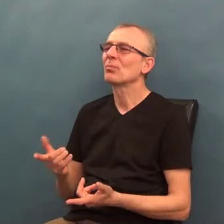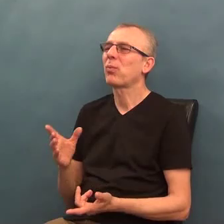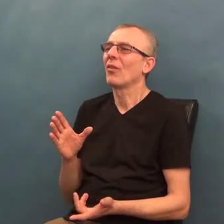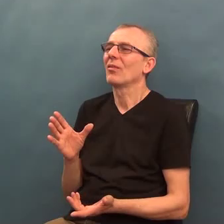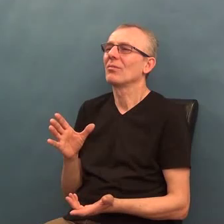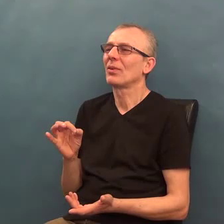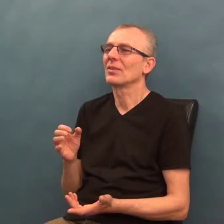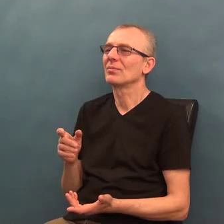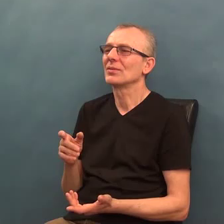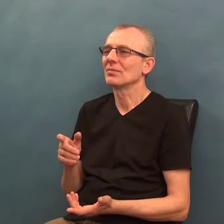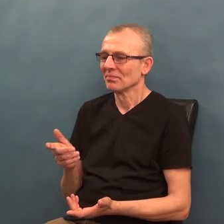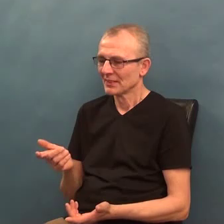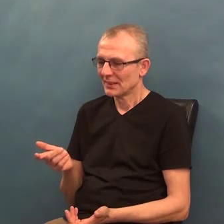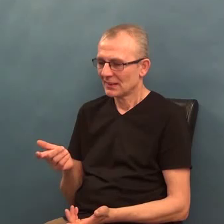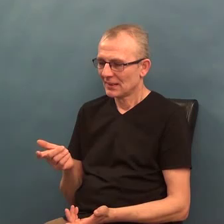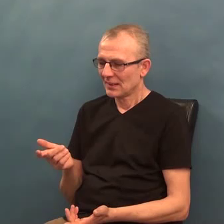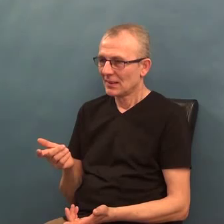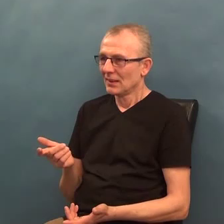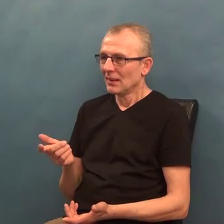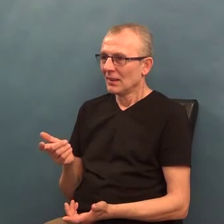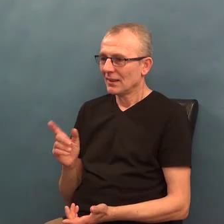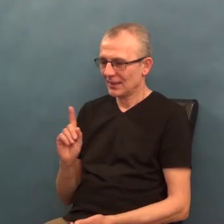Niebezpiecznie, bo...